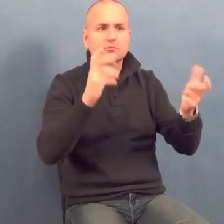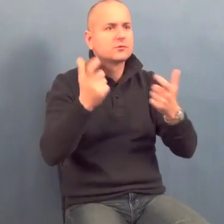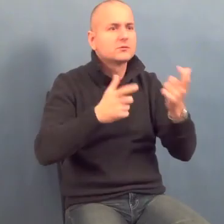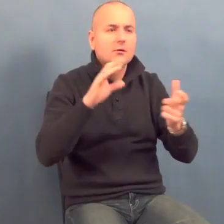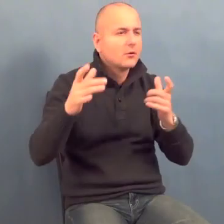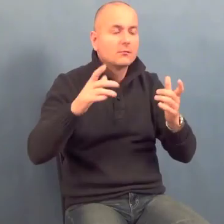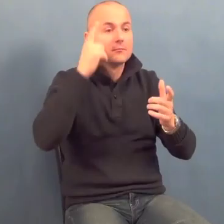Myślą, że to jakiś pożar.